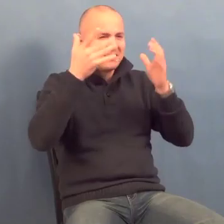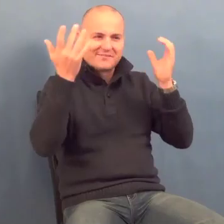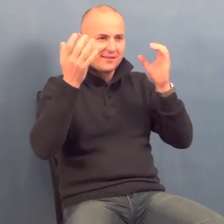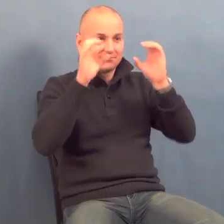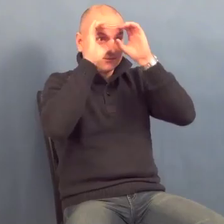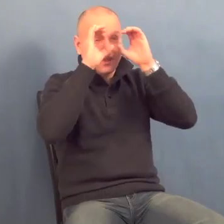Kot go zauważa i się cieszy.